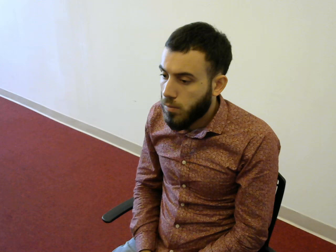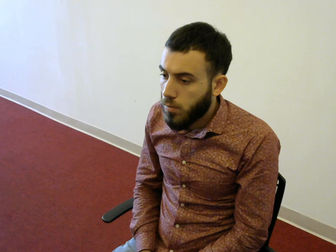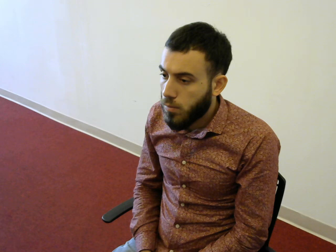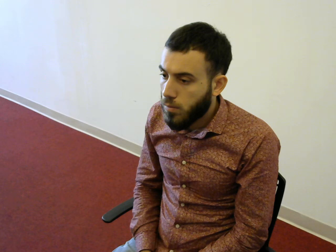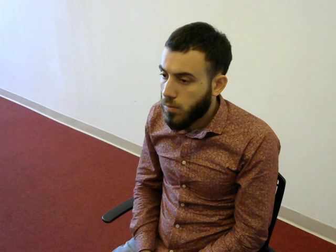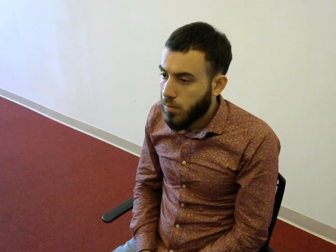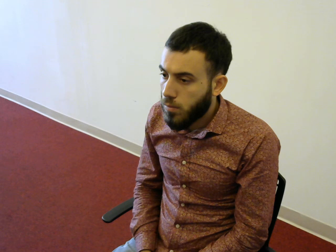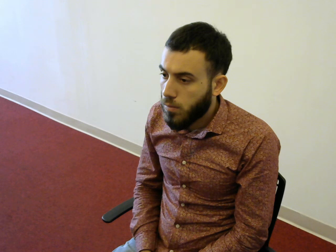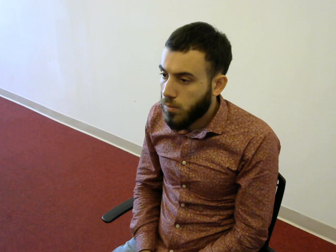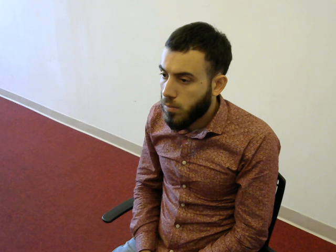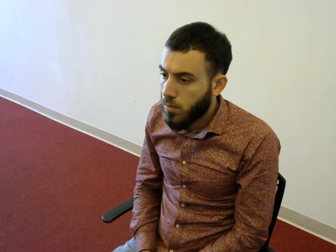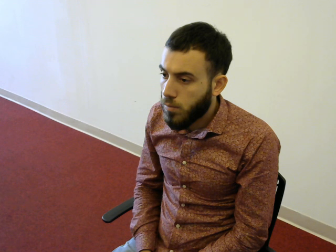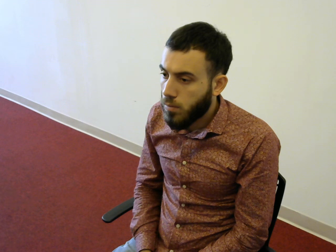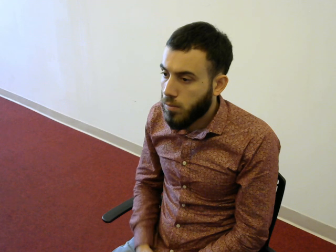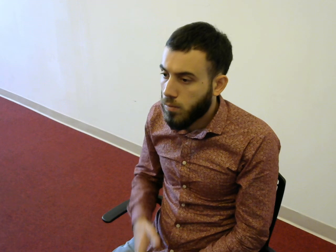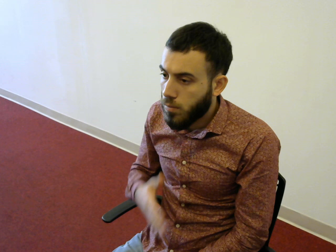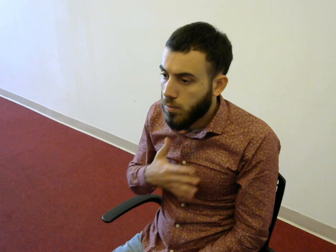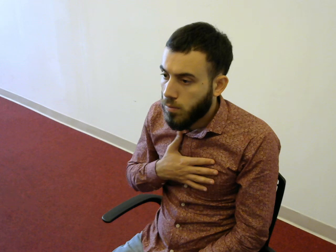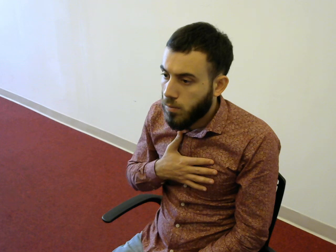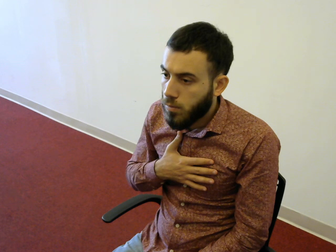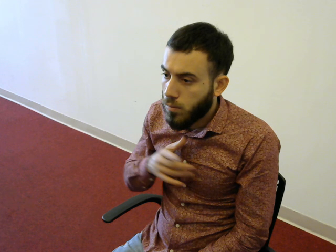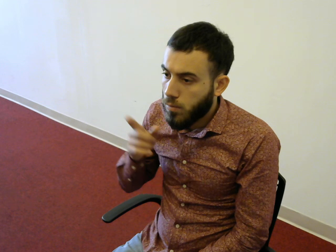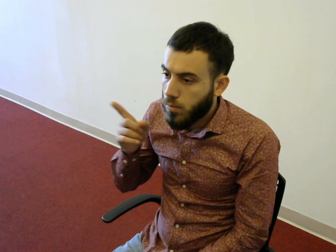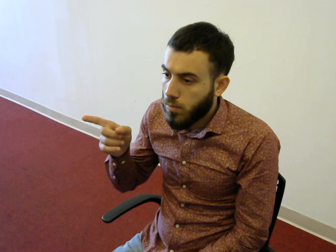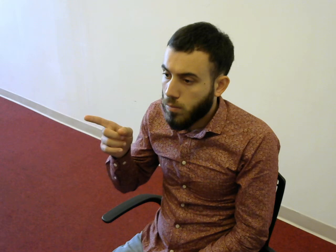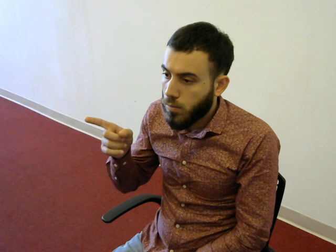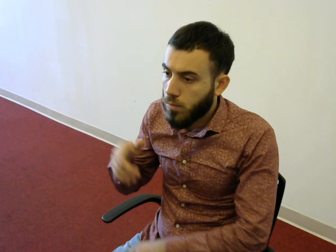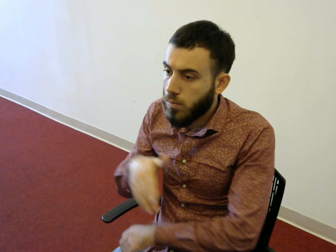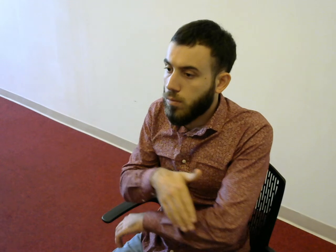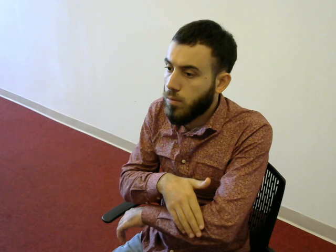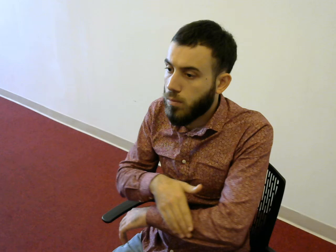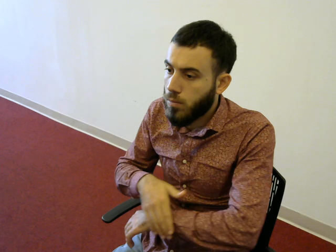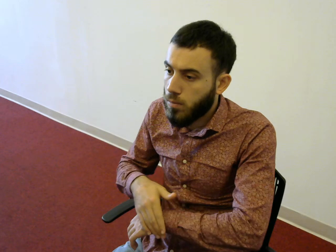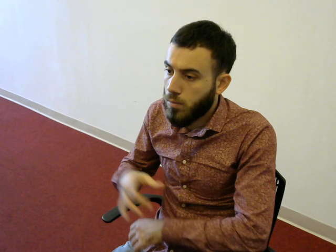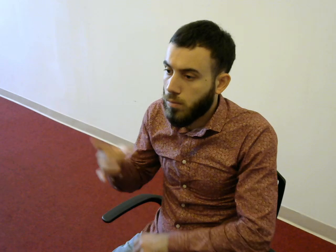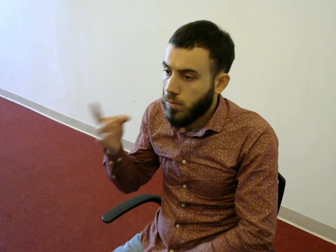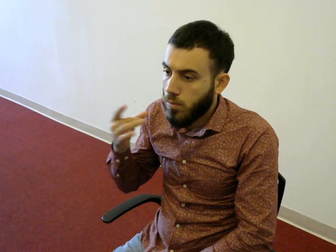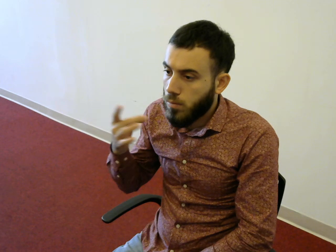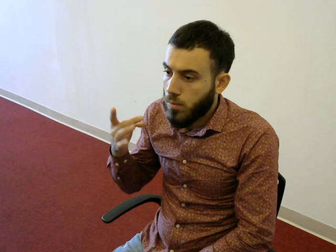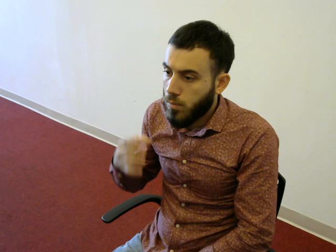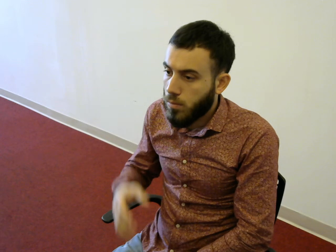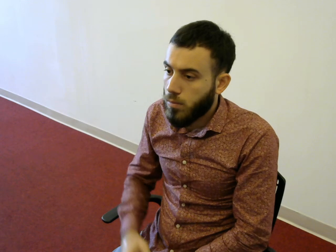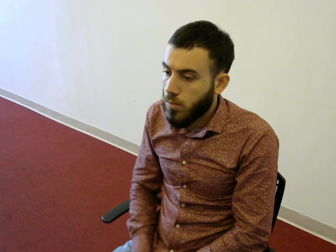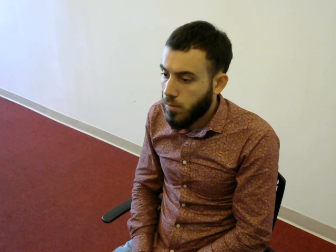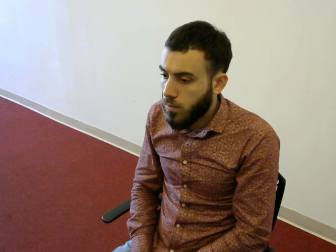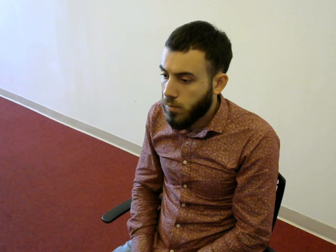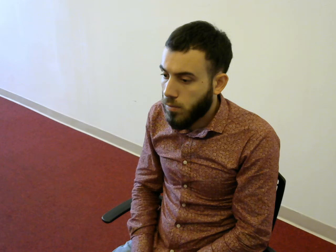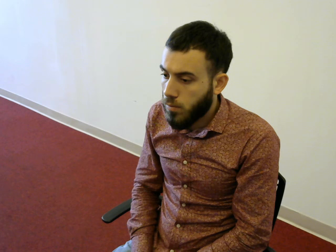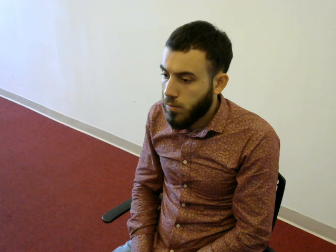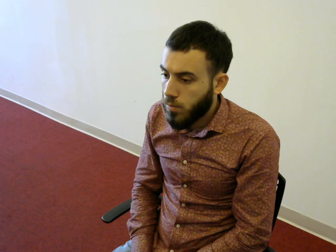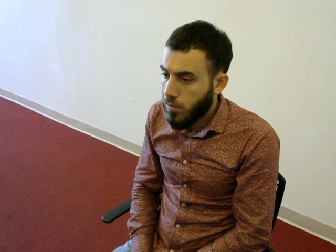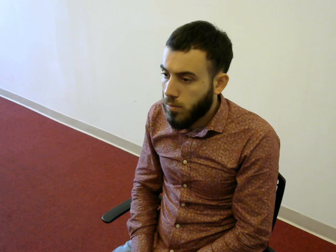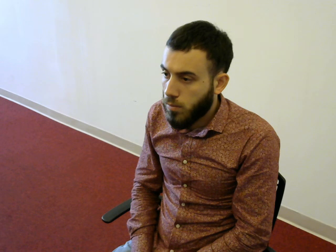Mənə oranın ünvanını deyin